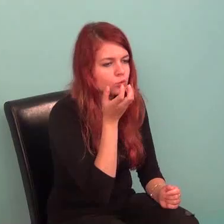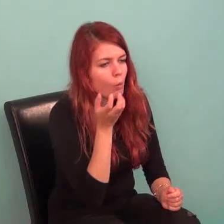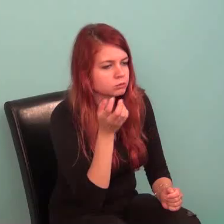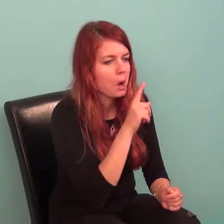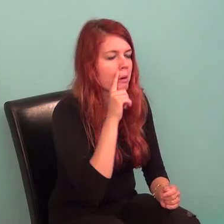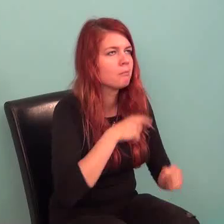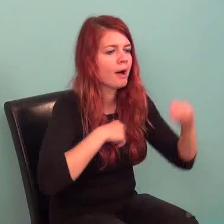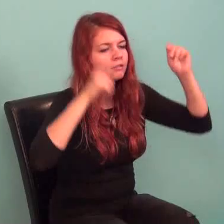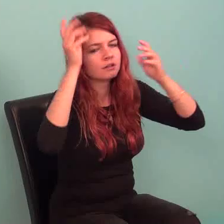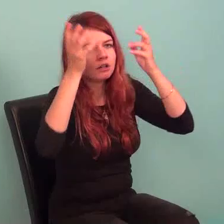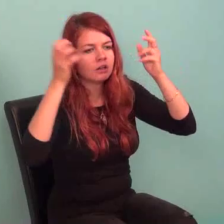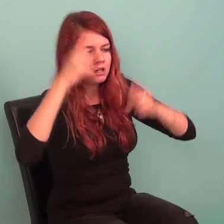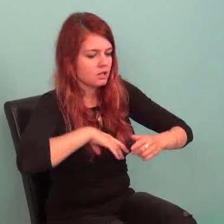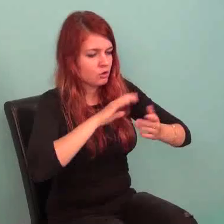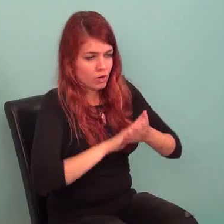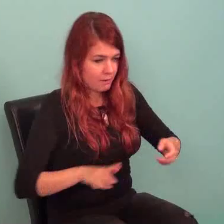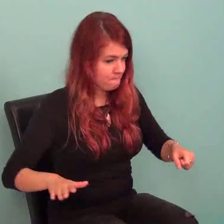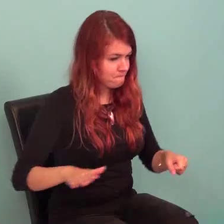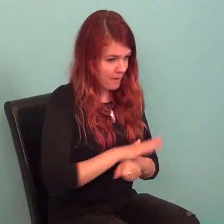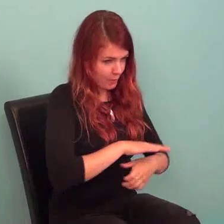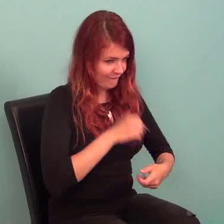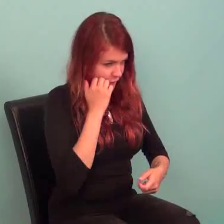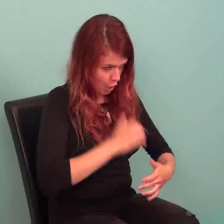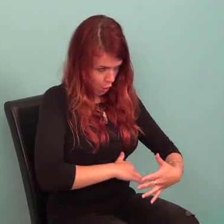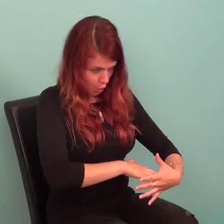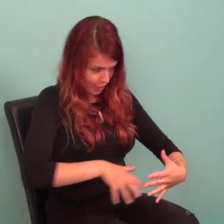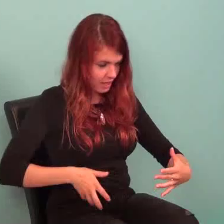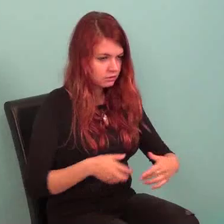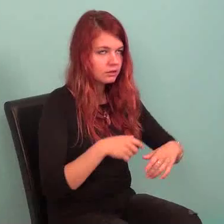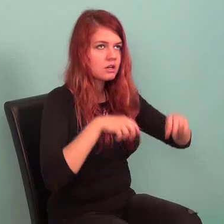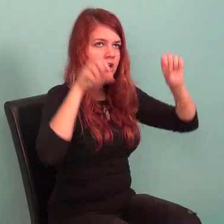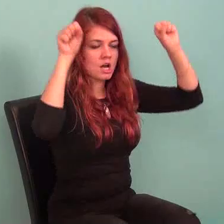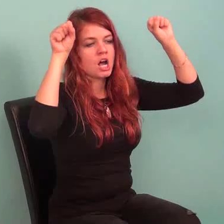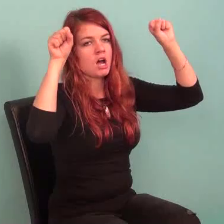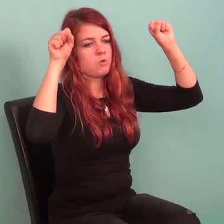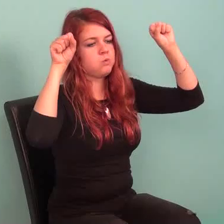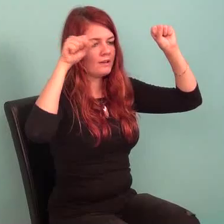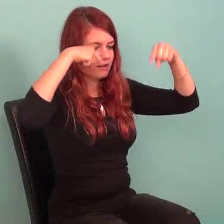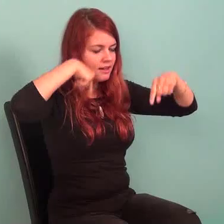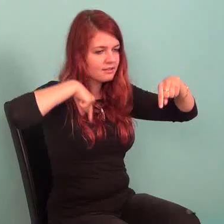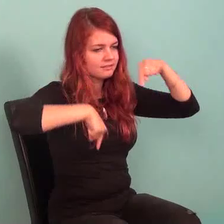A ten pan na drzewie zbierający gruszki ma pełną kieszeń i postanawia zejść na dół.